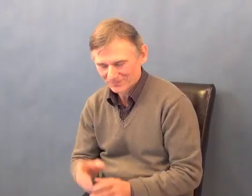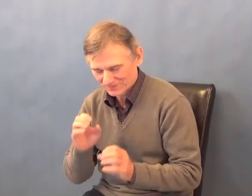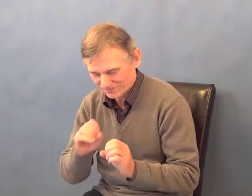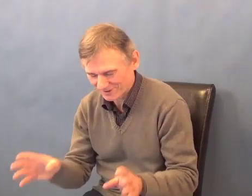Tak myślałem.